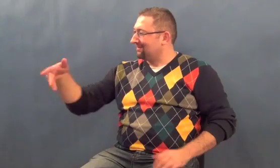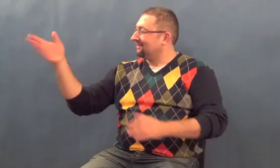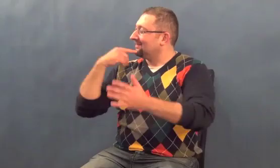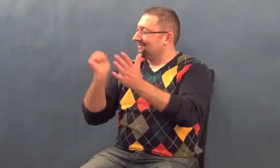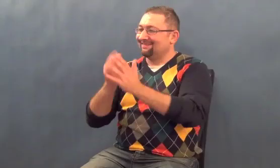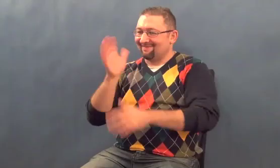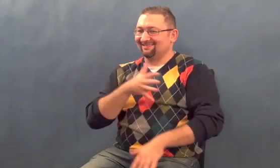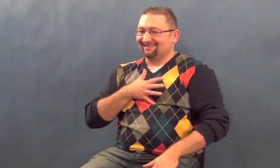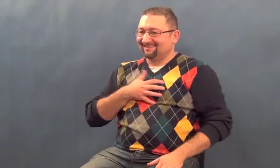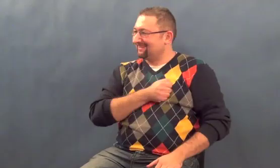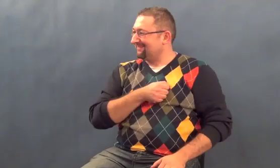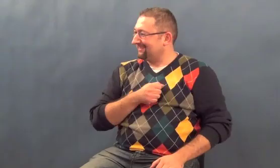Jak uderzy to dostanie zawału.